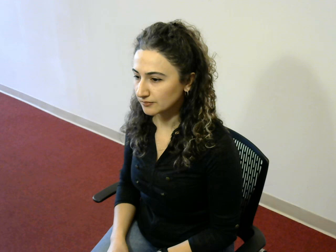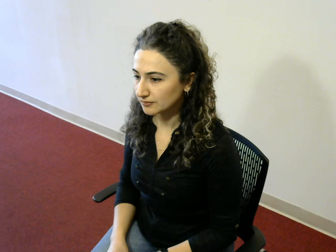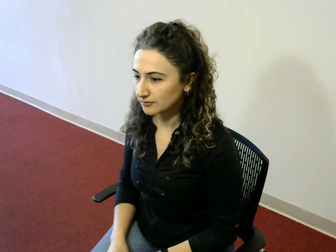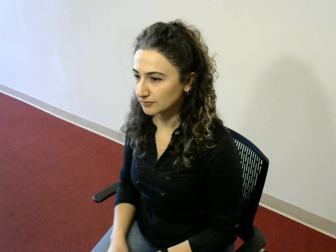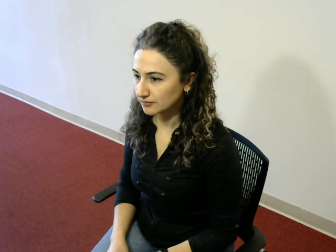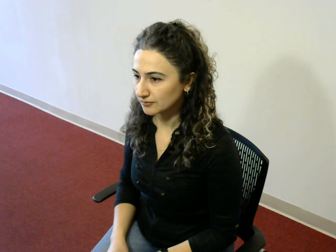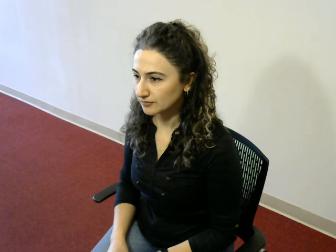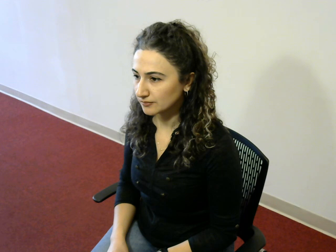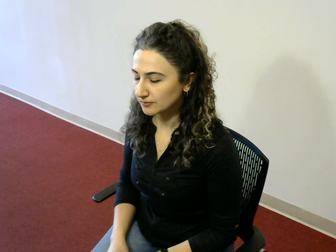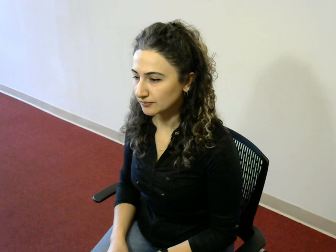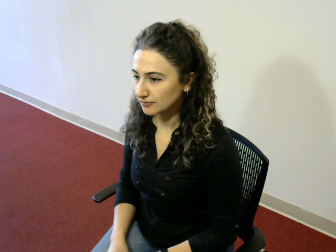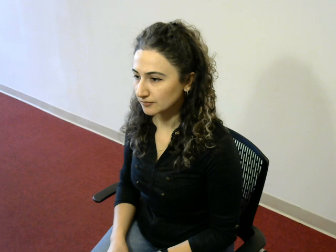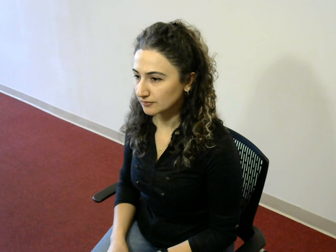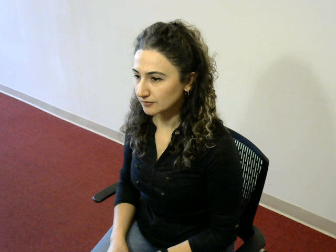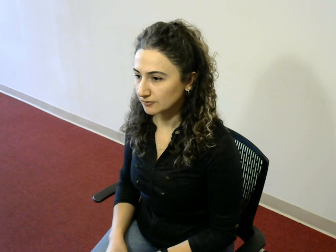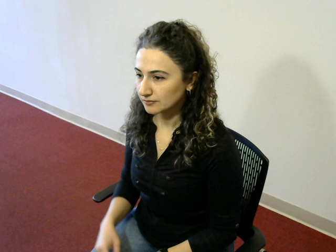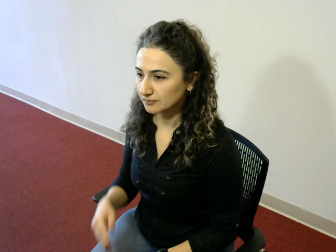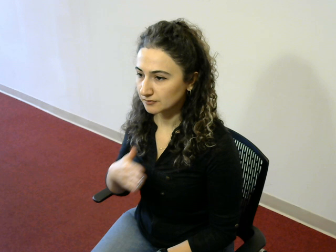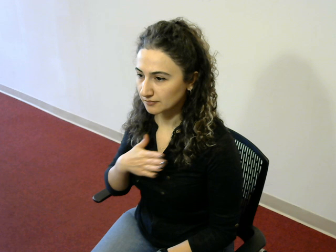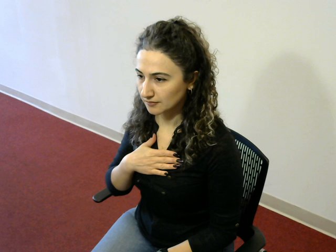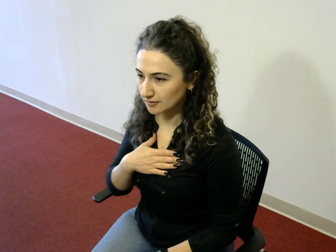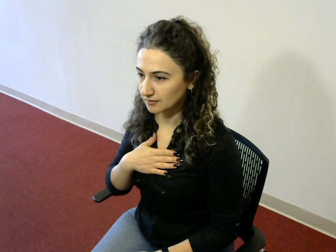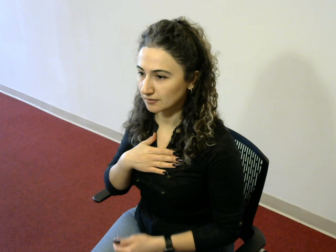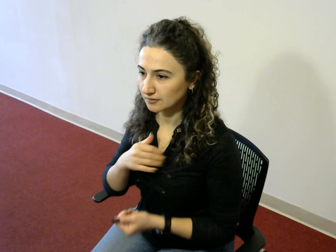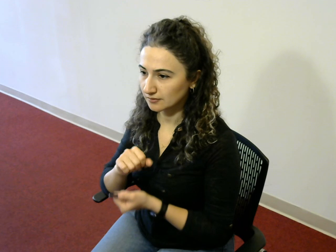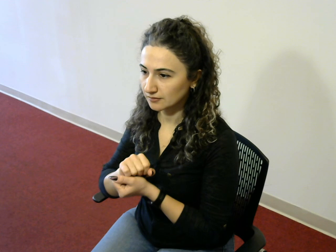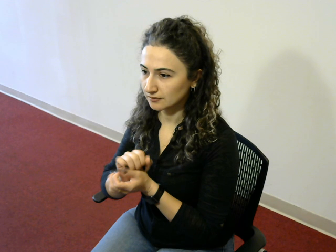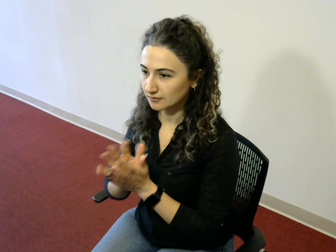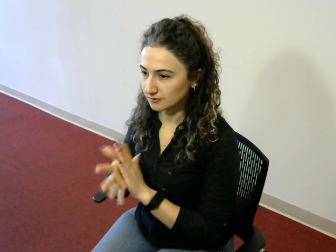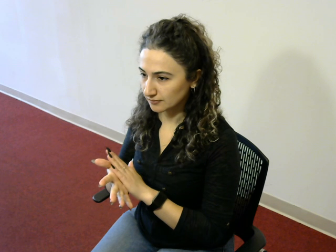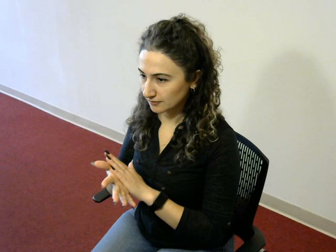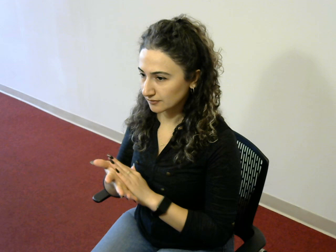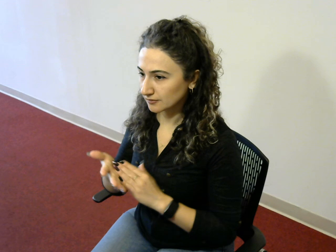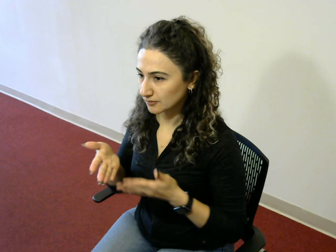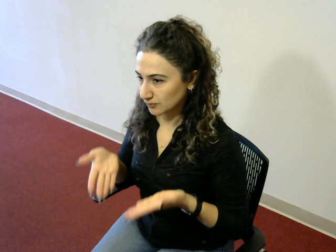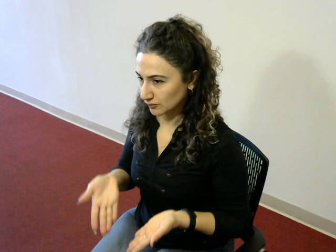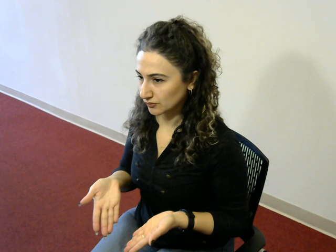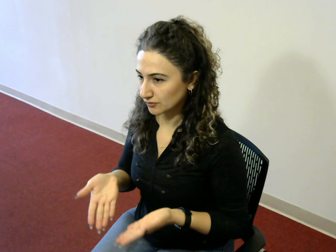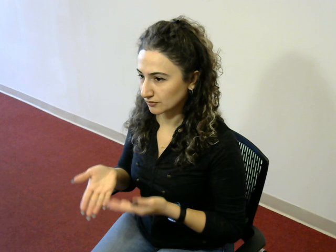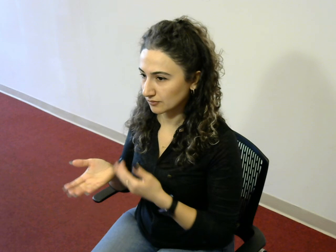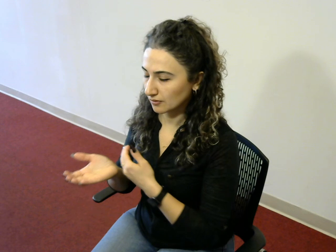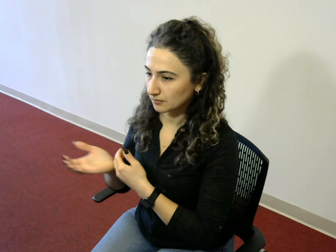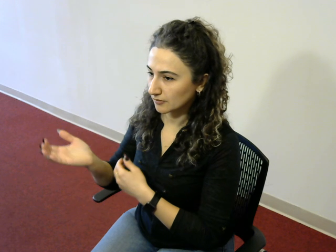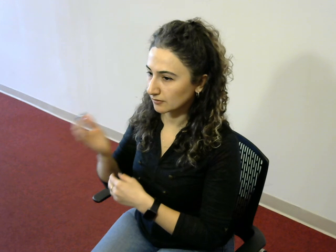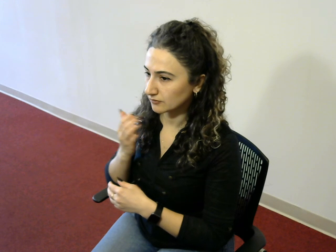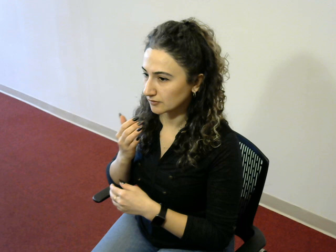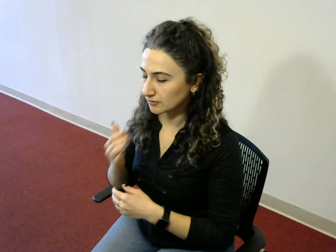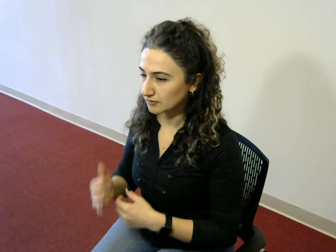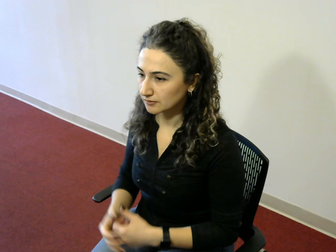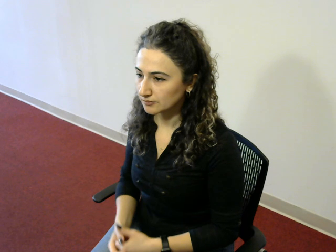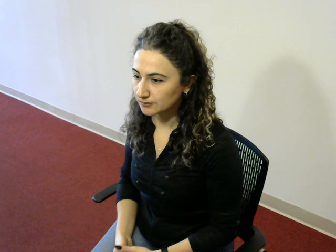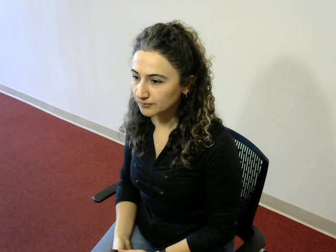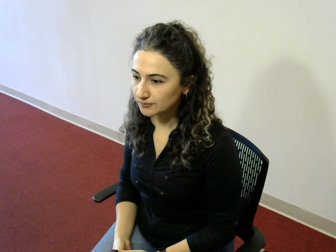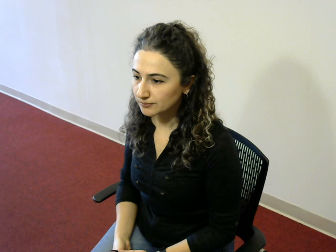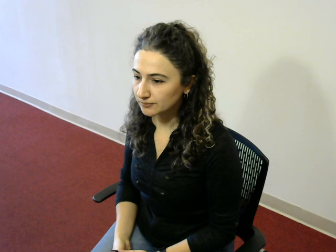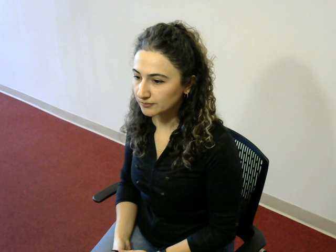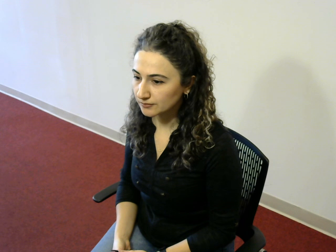Məni ASAN Xidmətdən bura göndəriblər